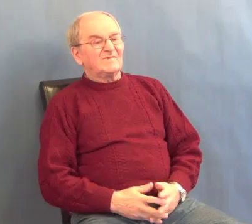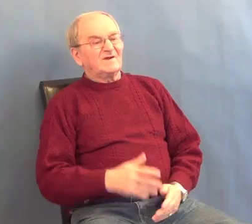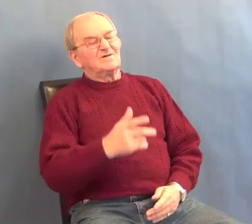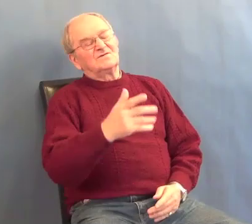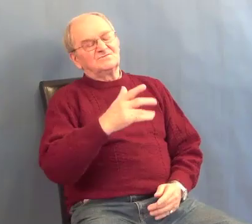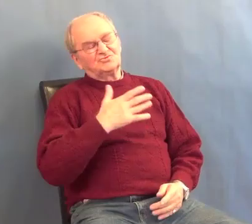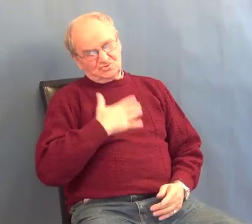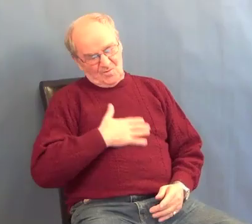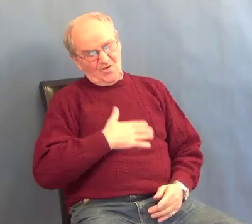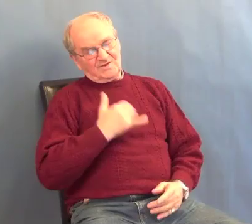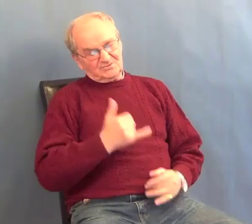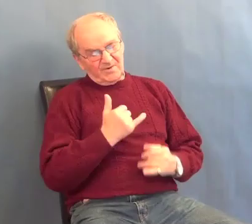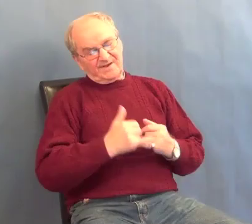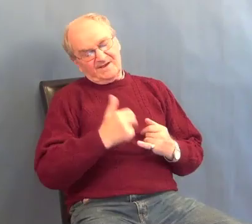Ja w sobotę zawsze.